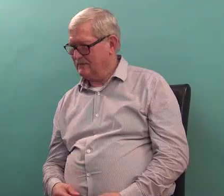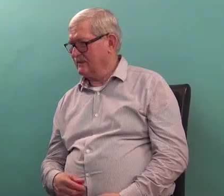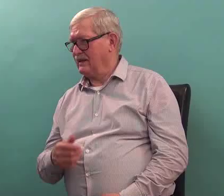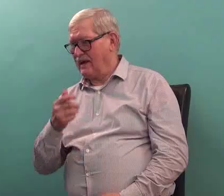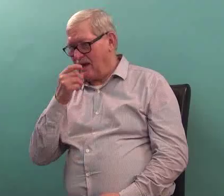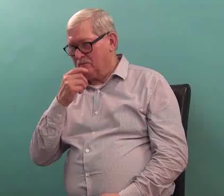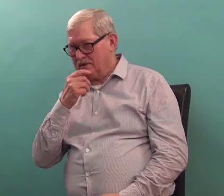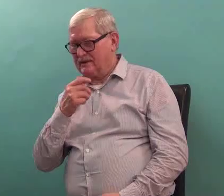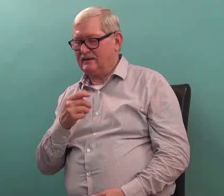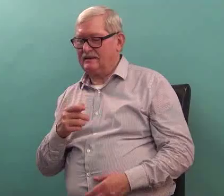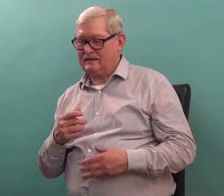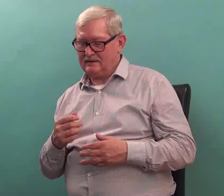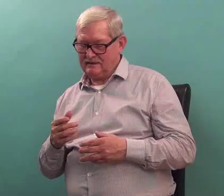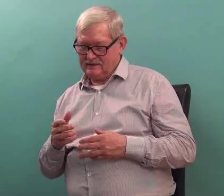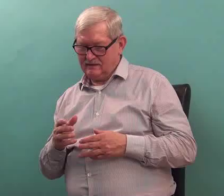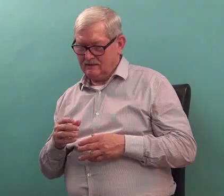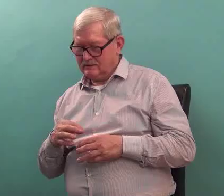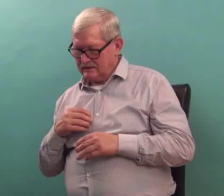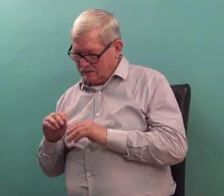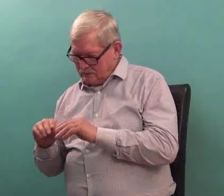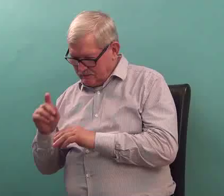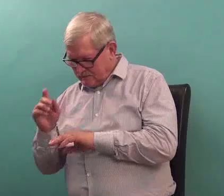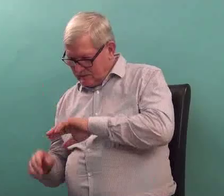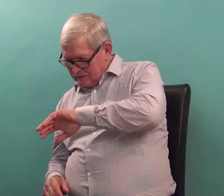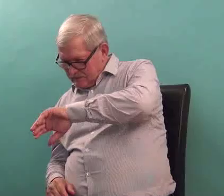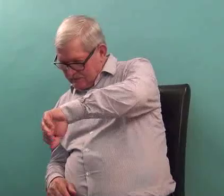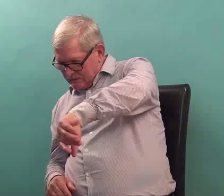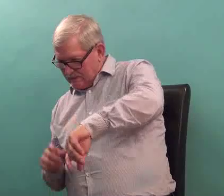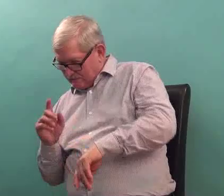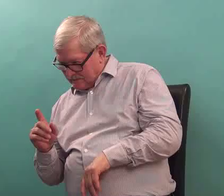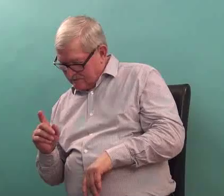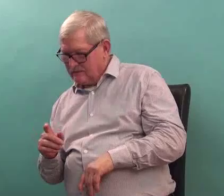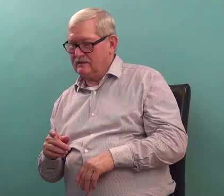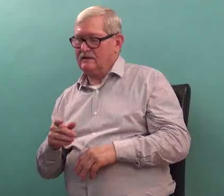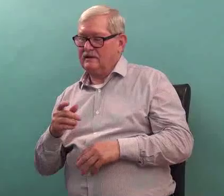Charlie Chaplin uczy syna, pokazuje mu kierunki.